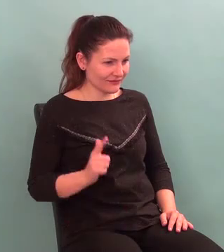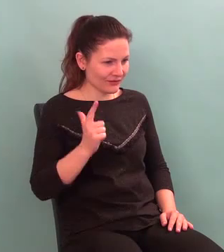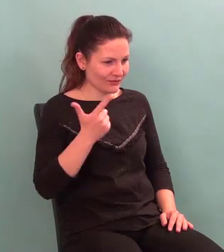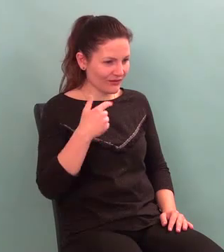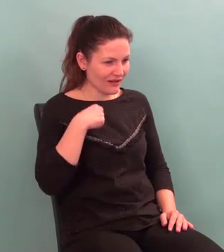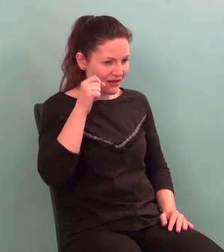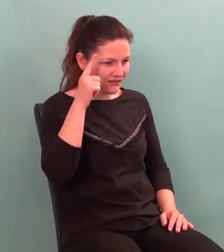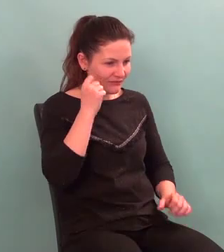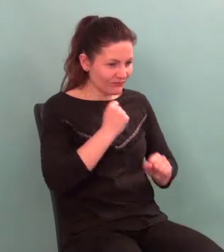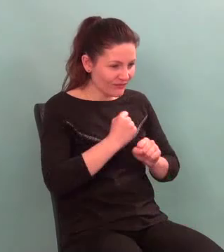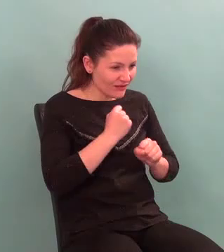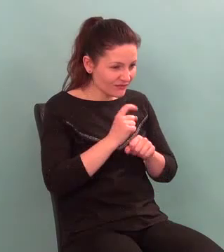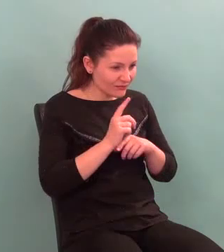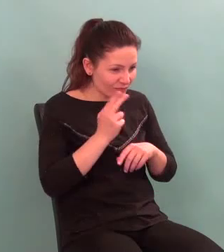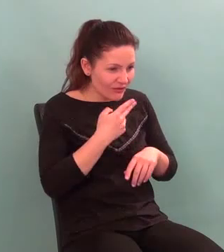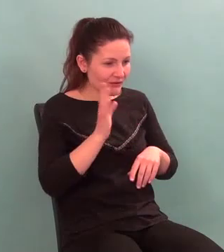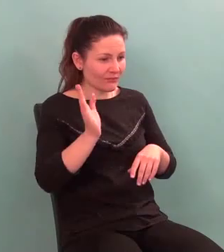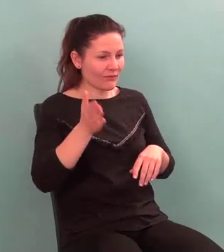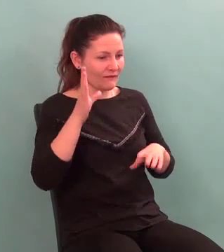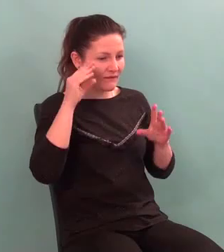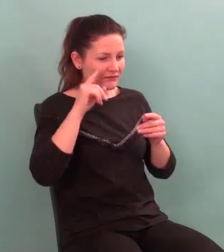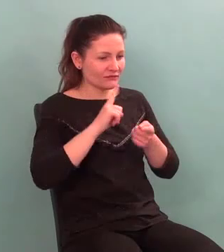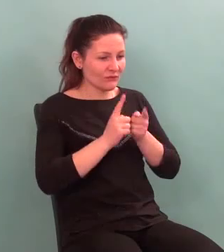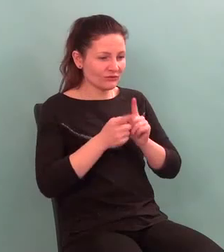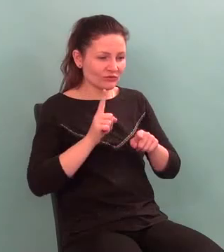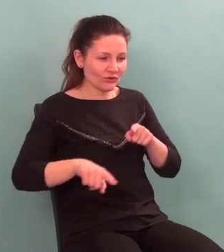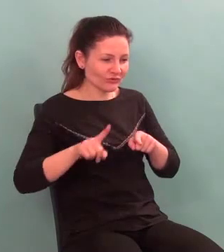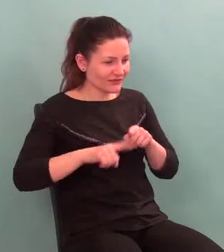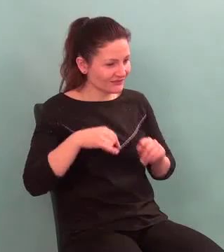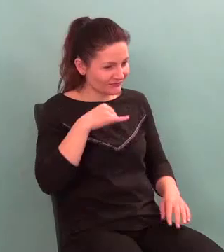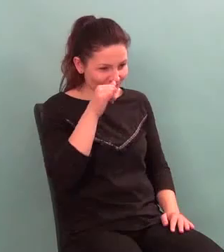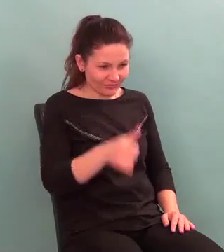Drugiego pracuję rano, do popołudnia, a potem wieczorem spotykam się z bratem.